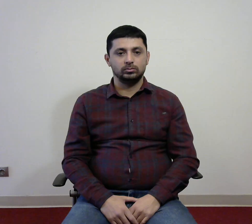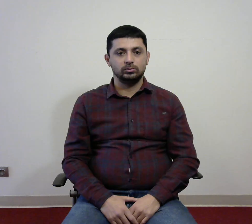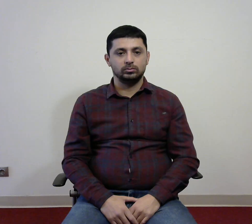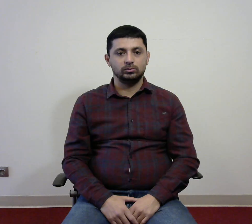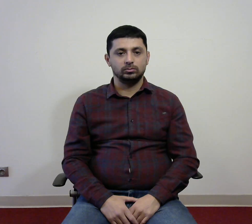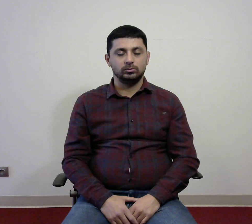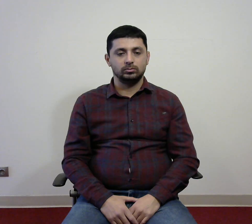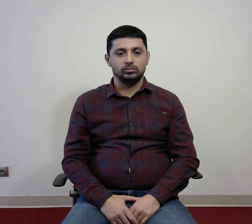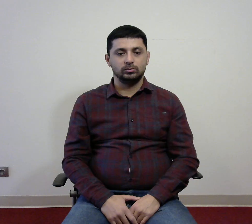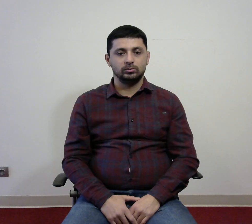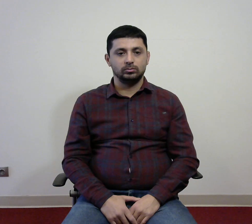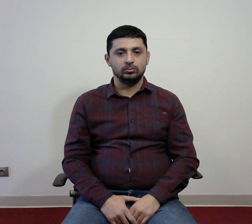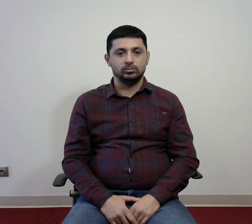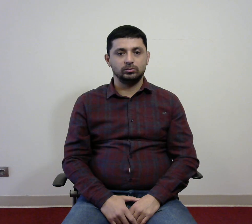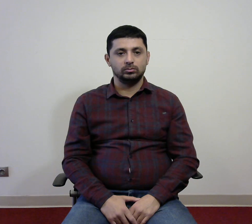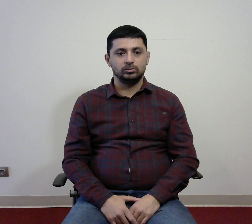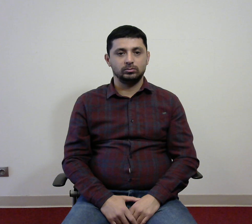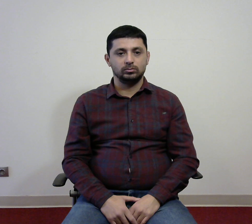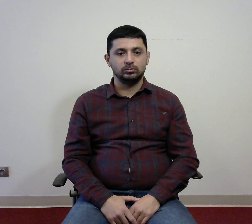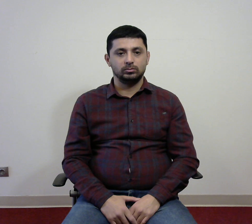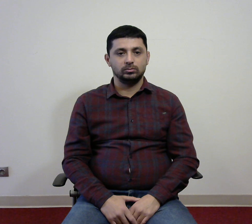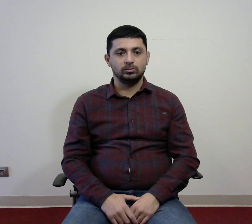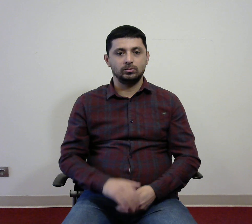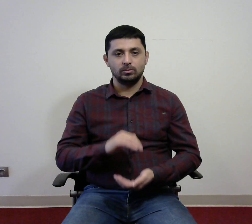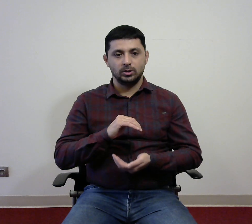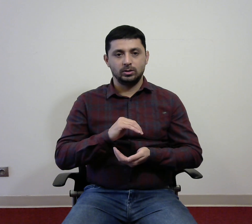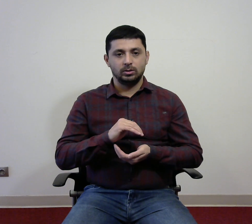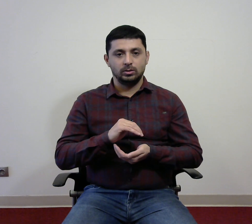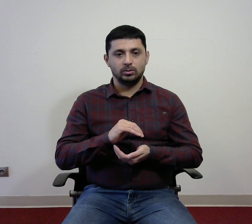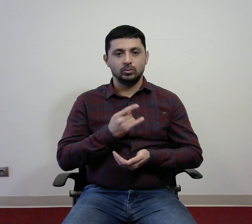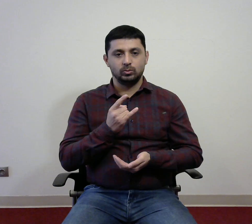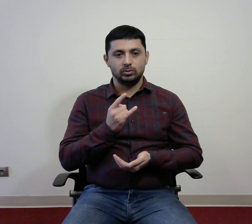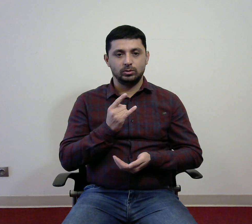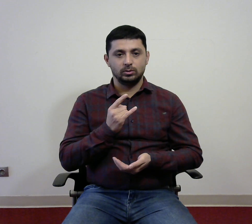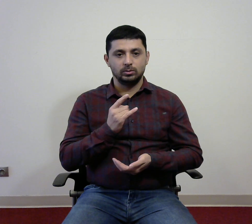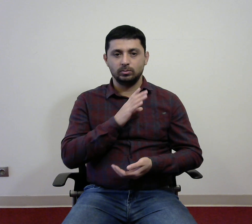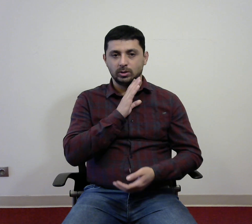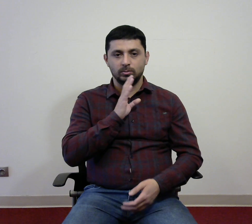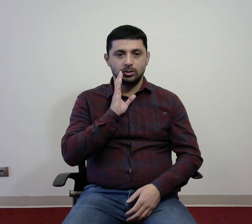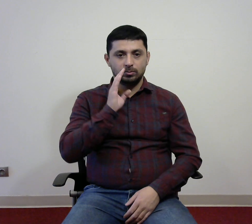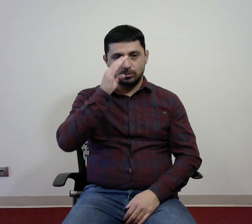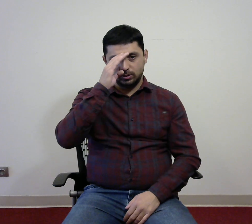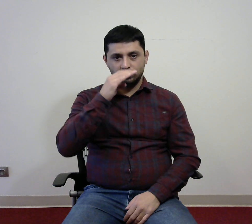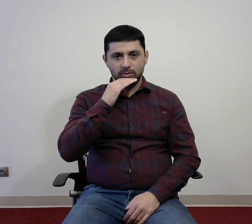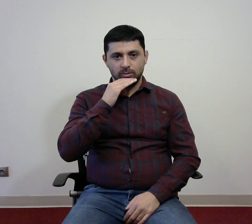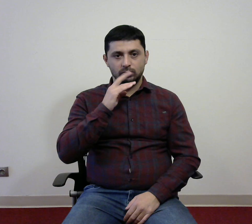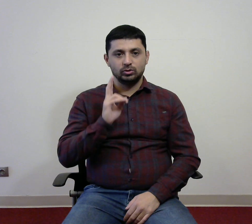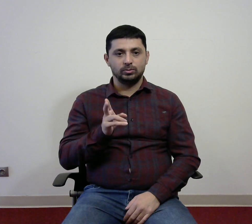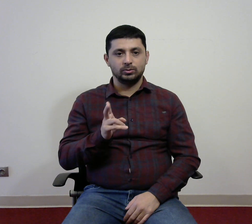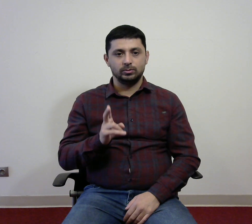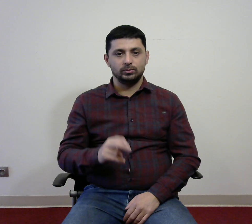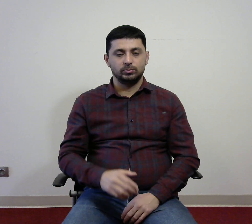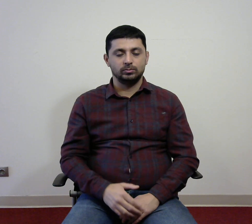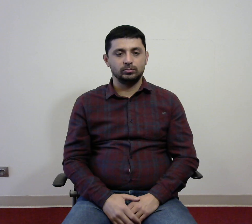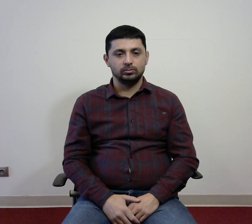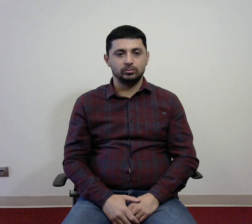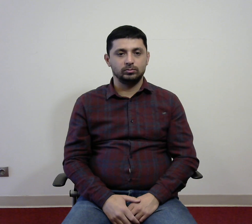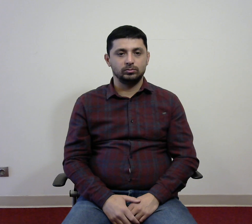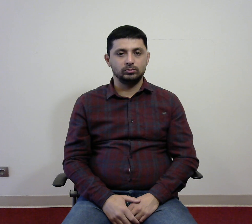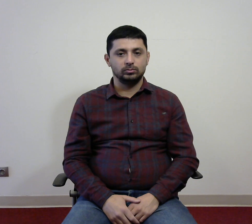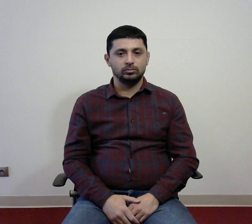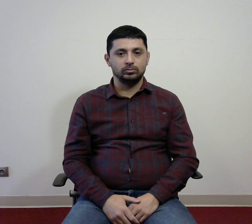Körpə uşağın valideyni kimdir?